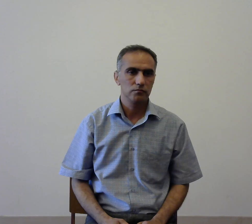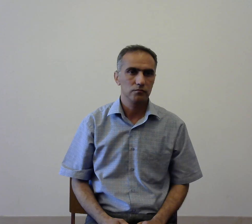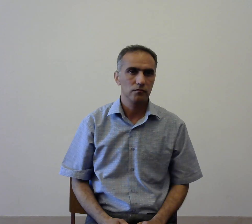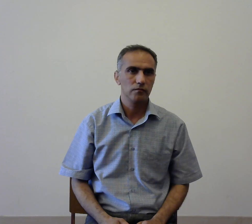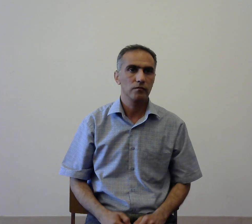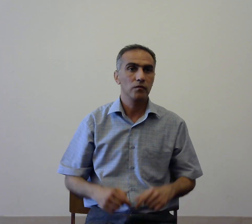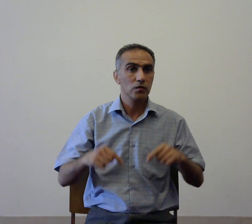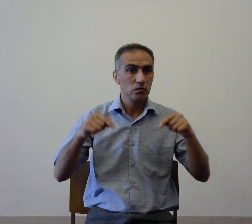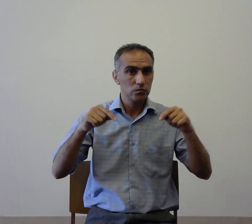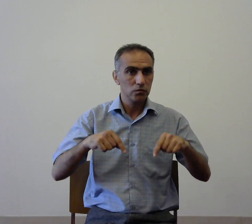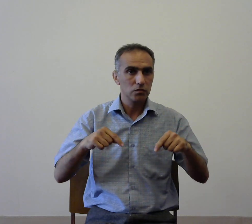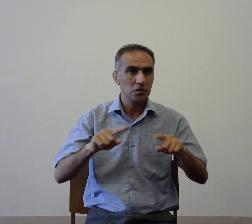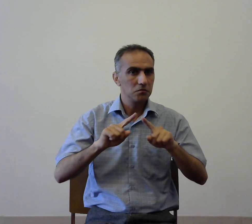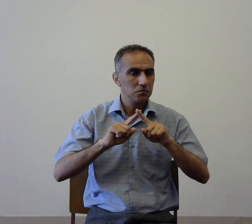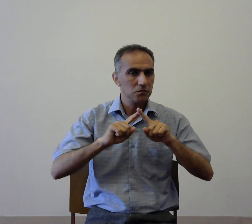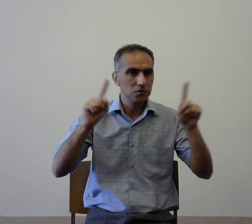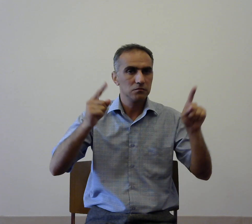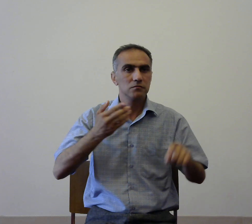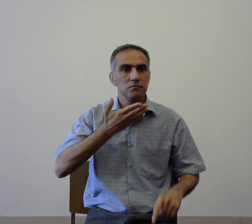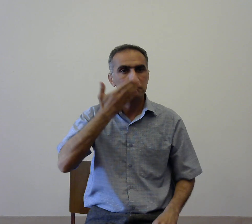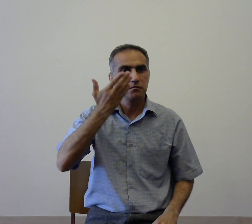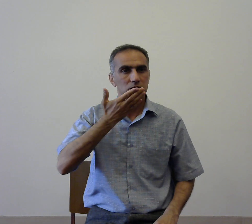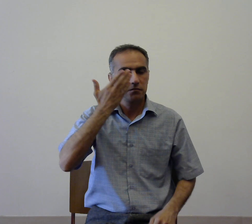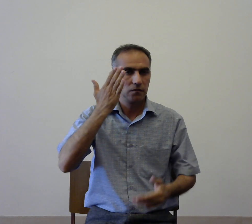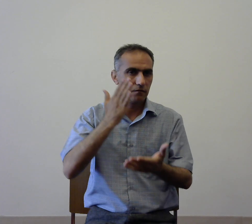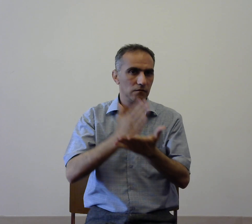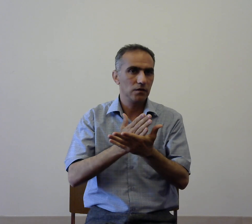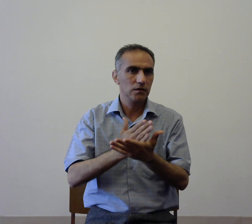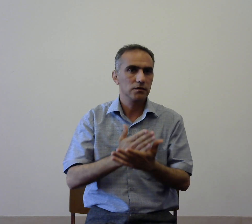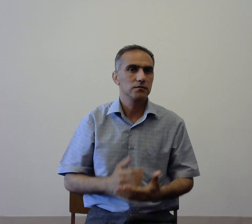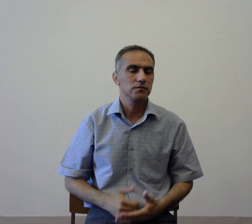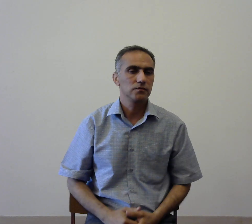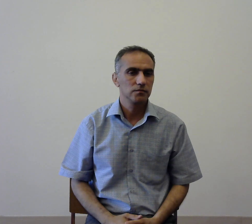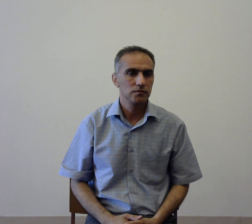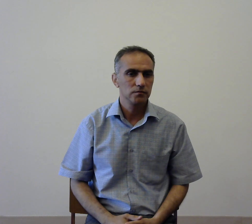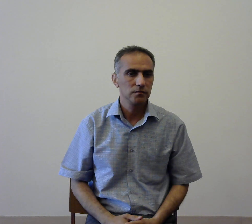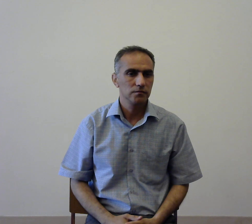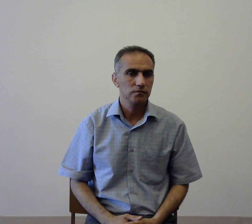Burda qəribə qoxu var